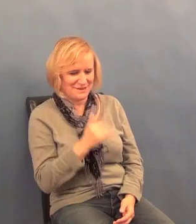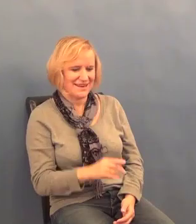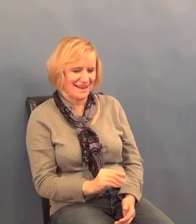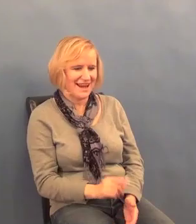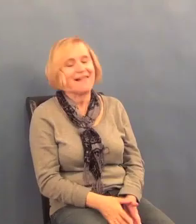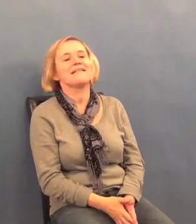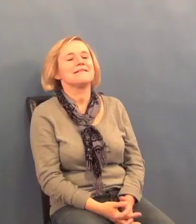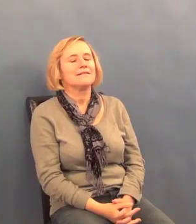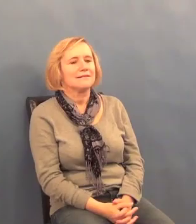Micek.